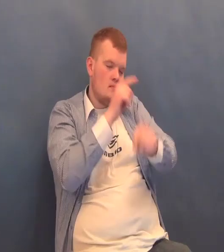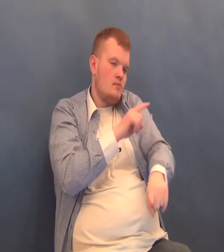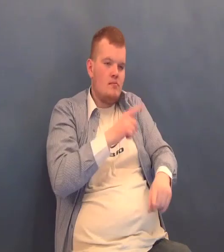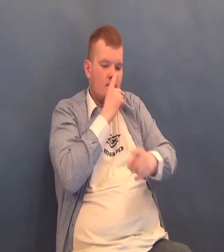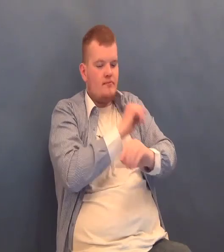Widzę, że informuje.